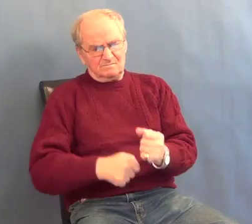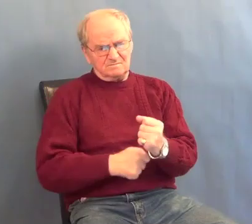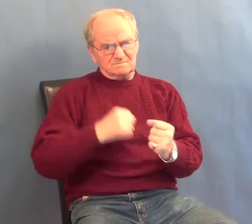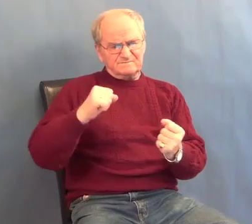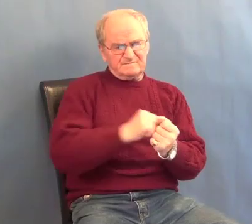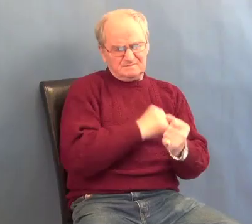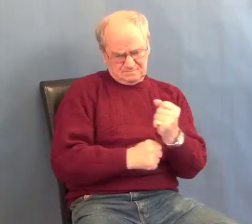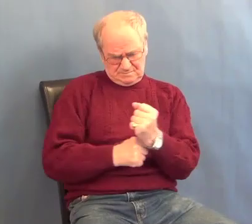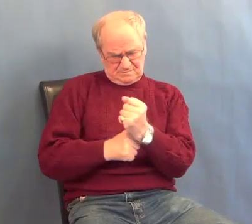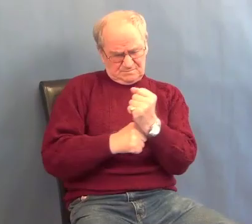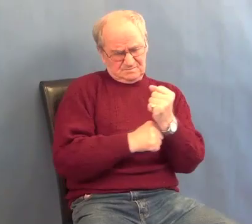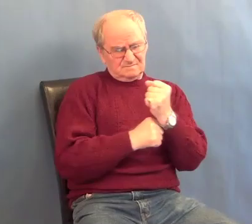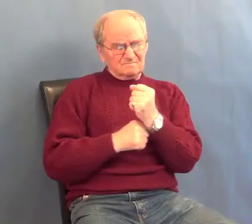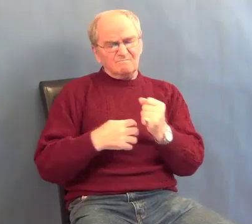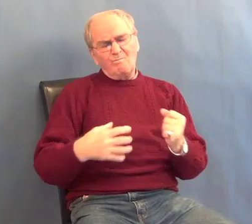Mocować się z rybą.